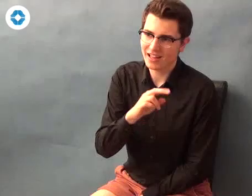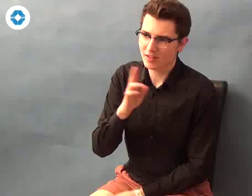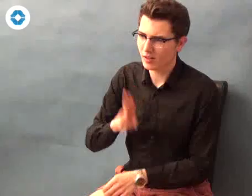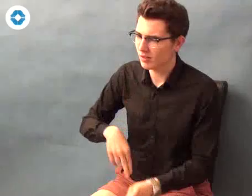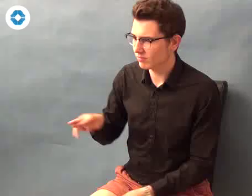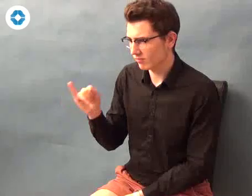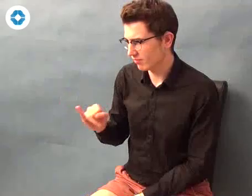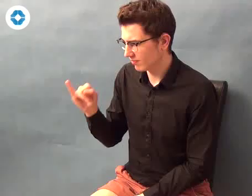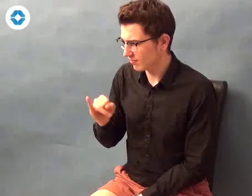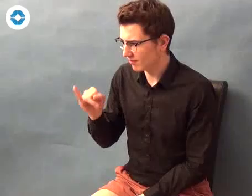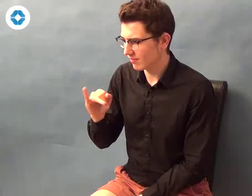Policjant się zastanawia.